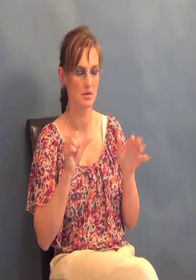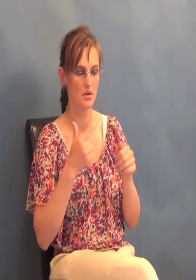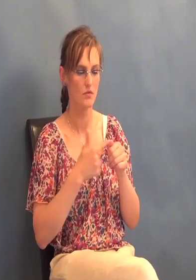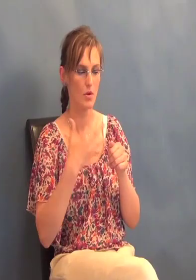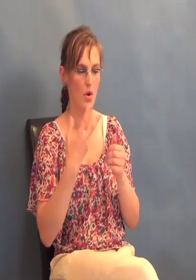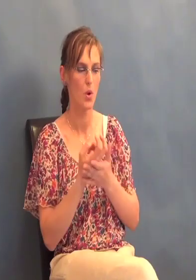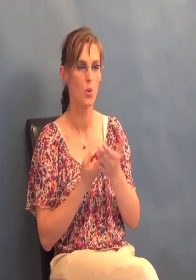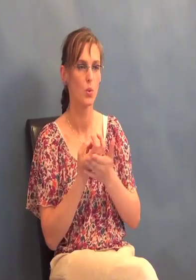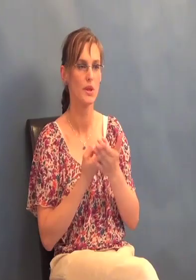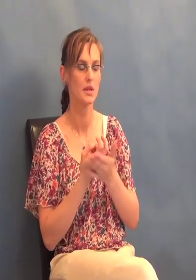Dwudziesty piąty lutego?